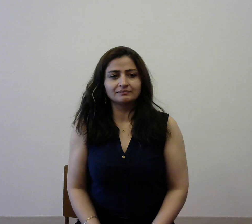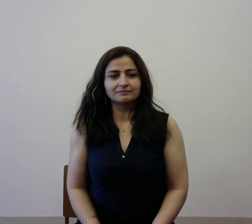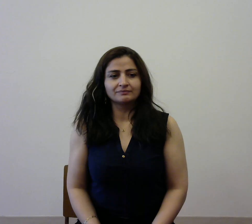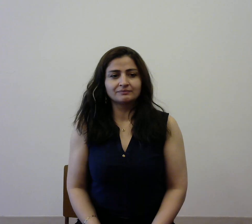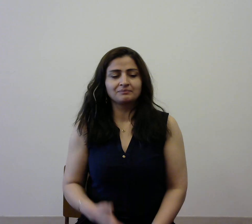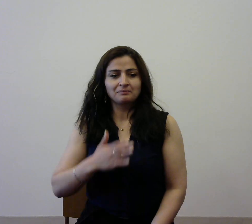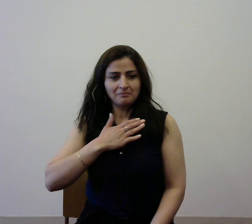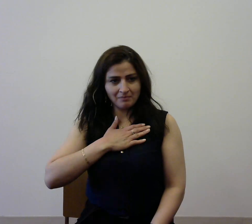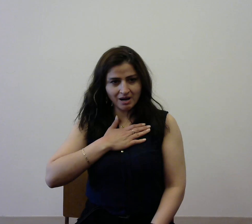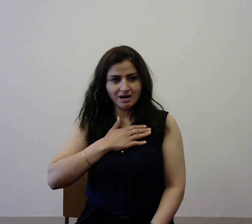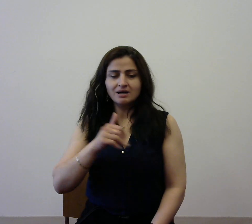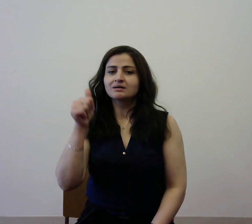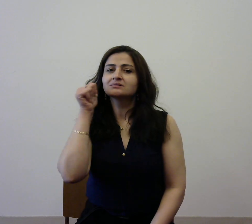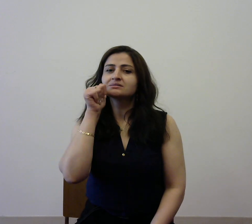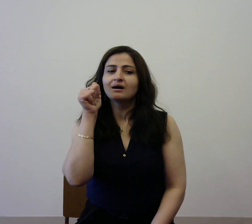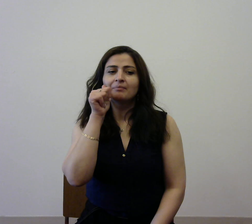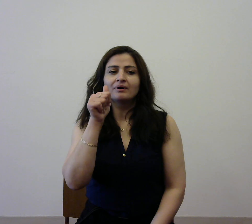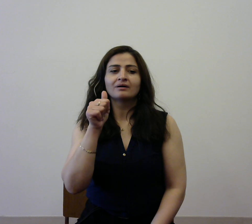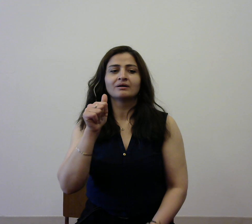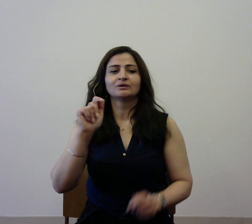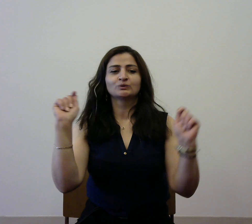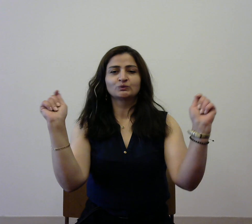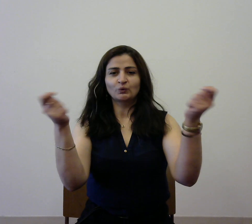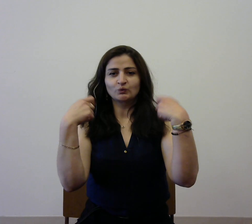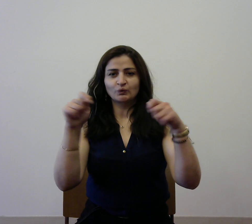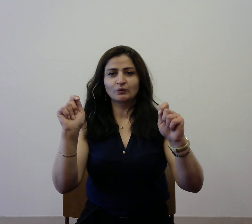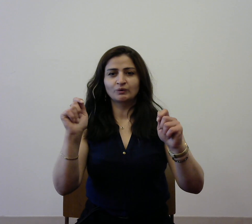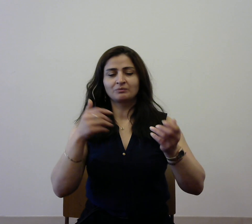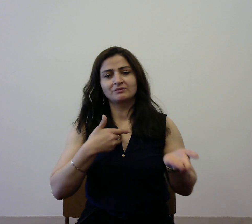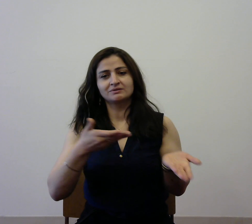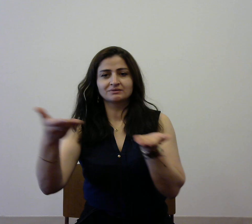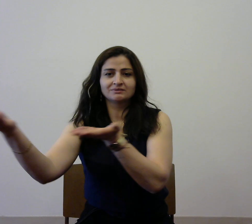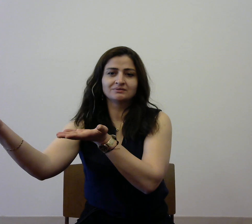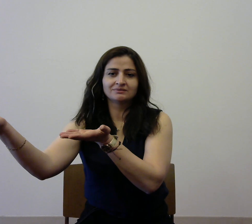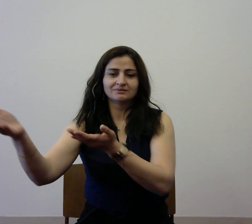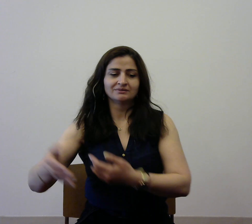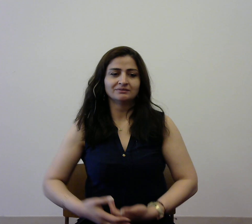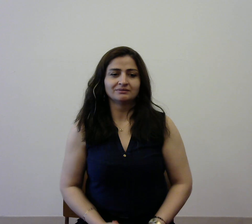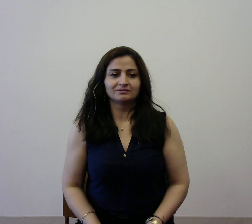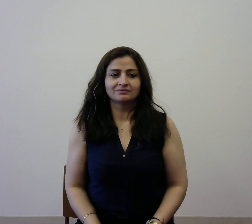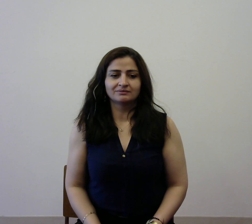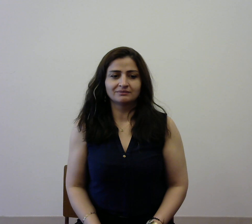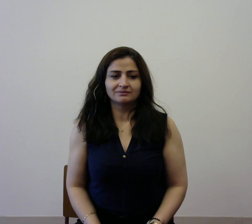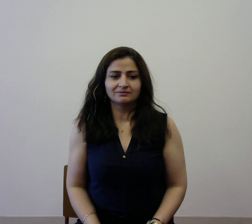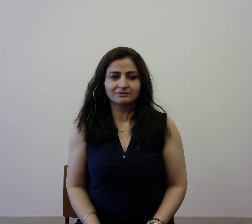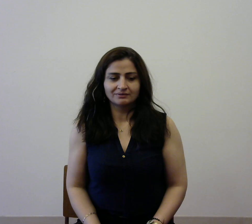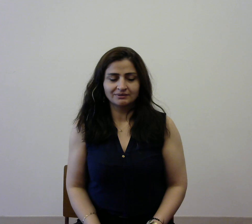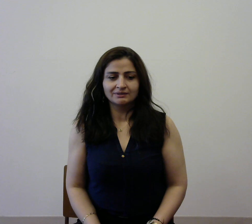Bizi sabah toya çağırıblar